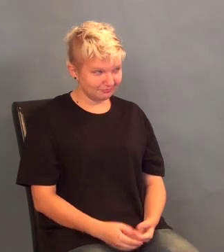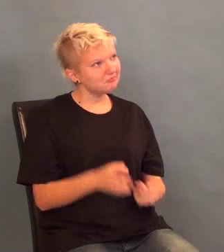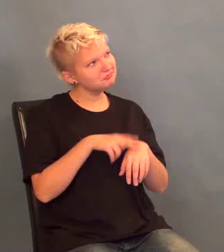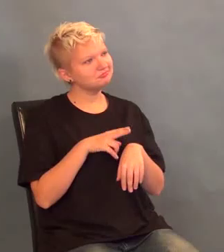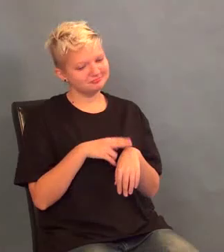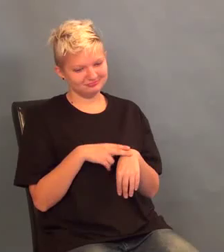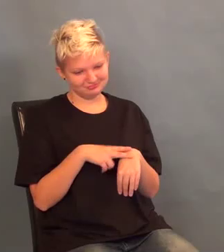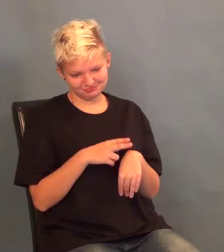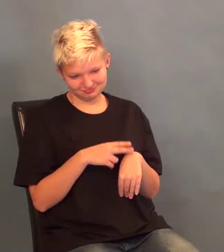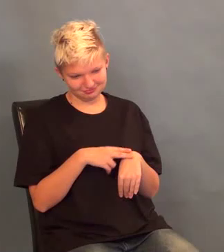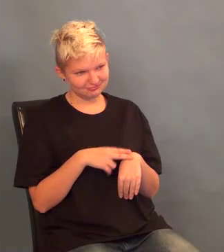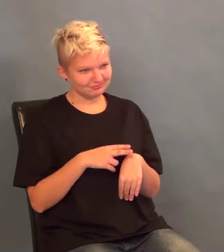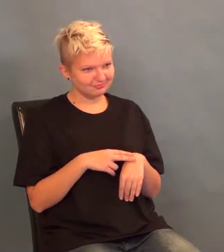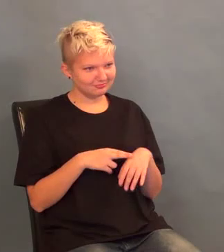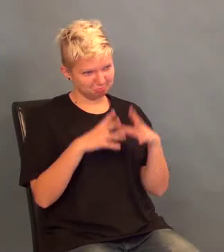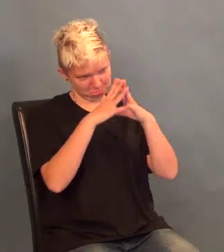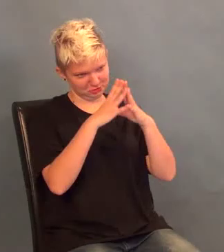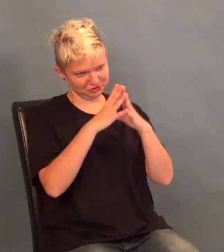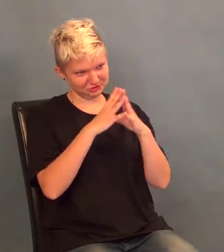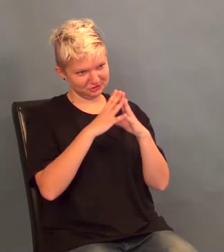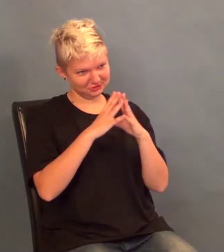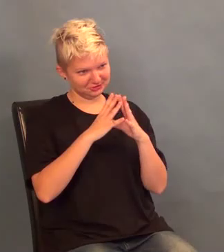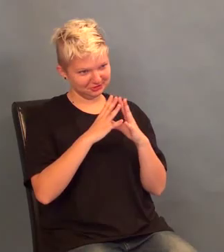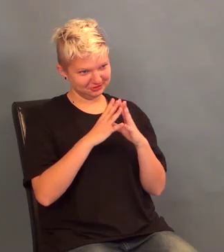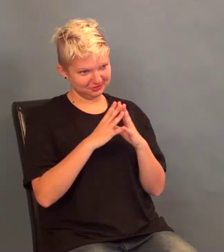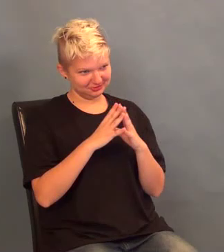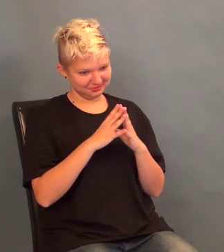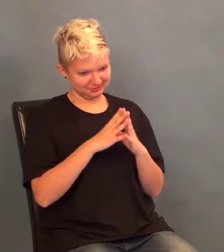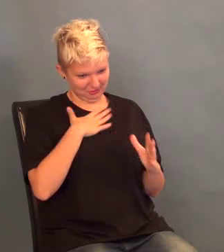O godzinie dziesiątej.